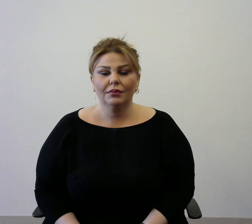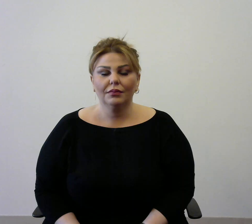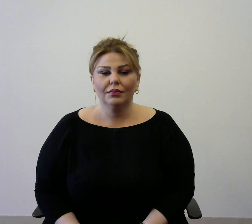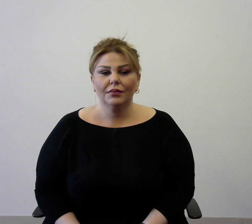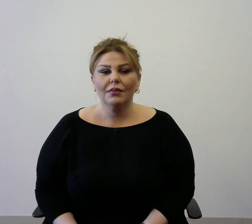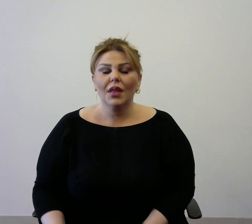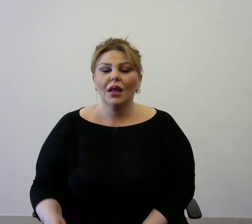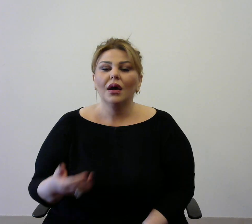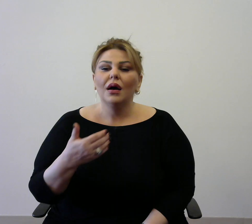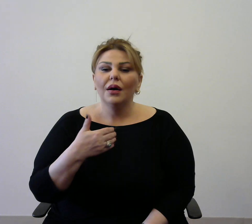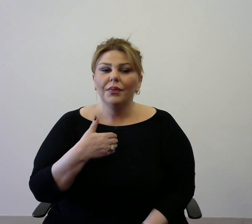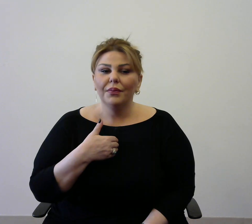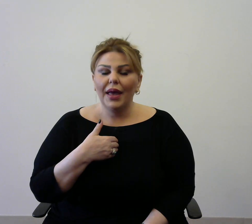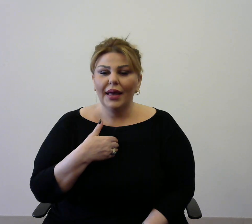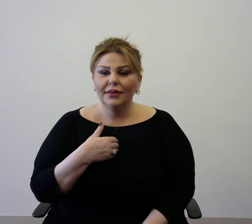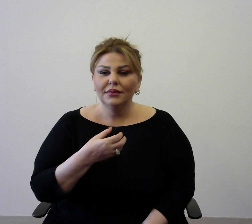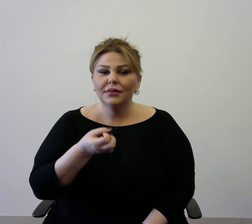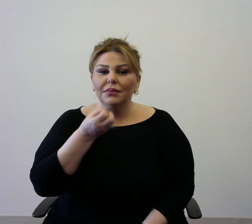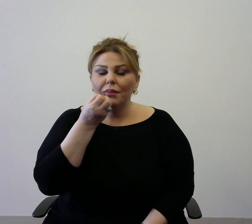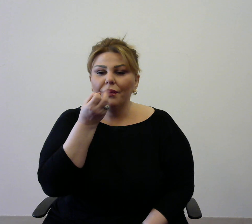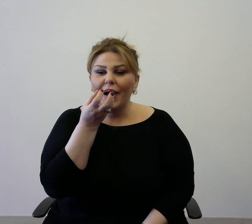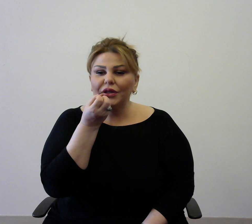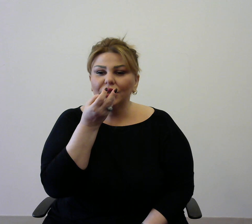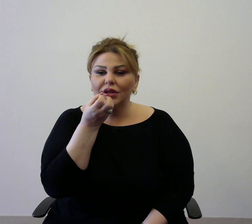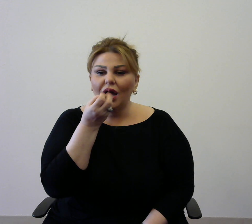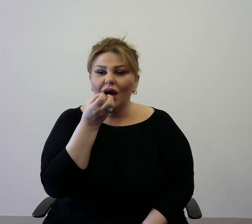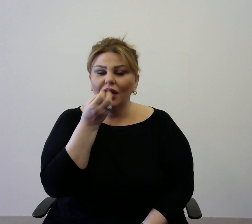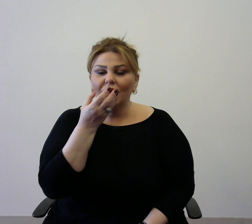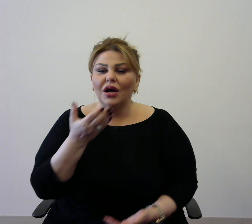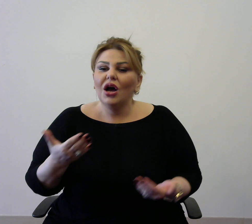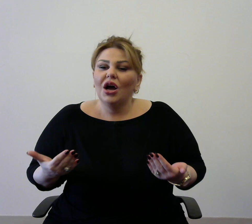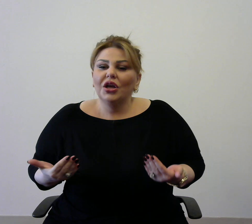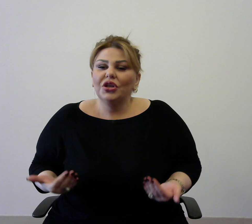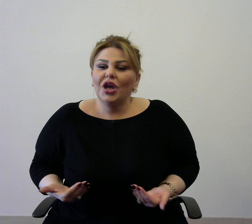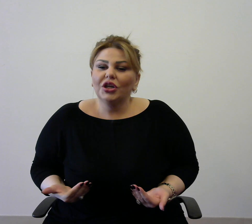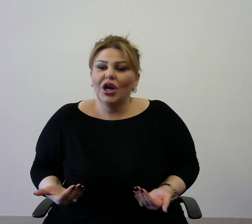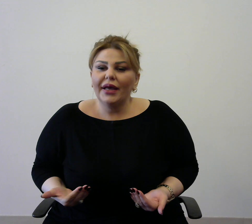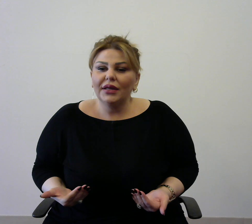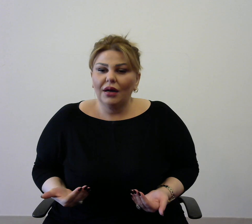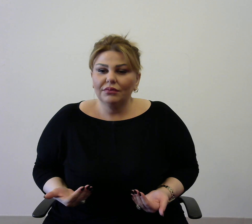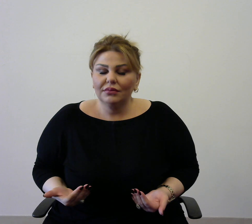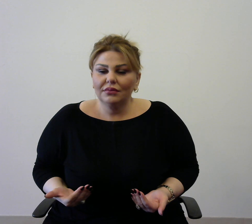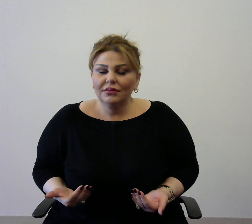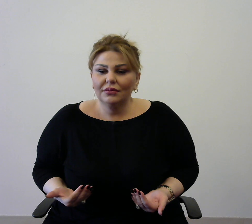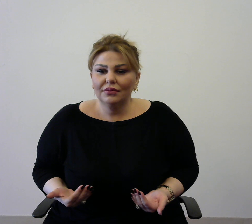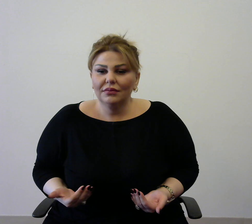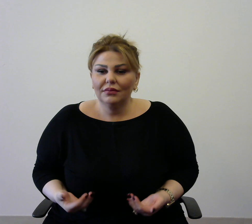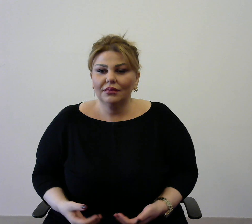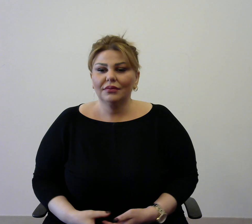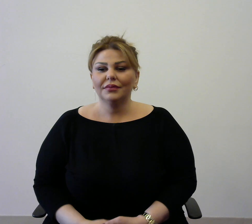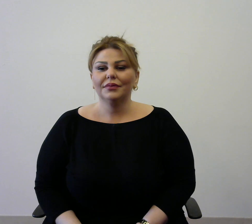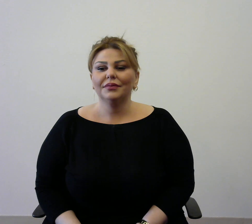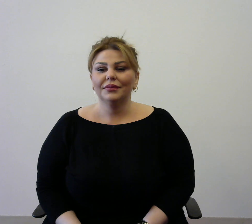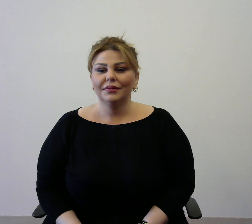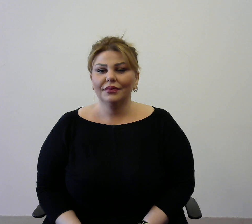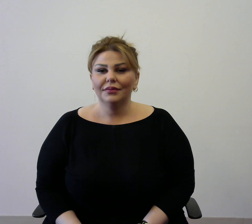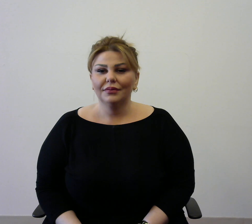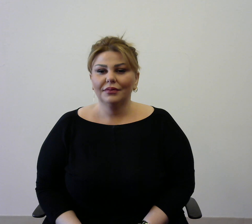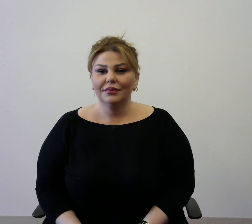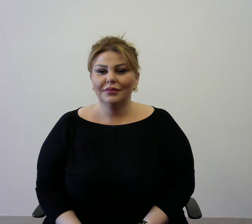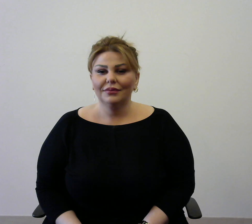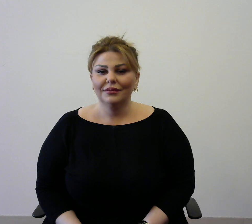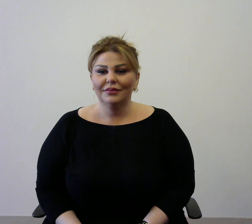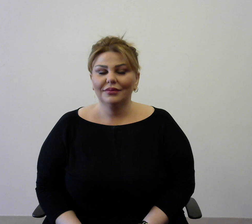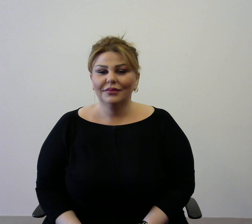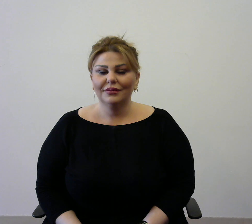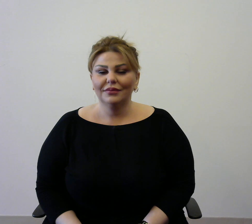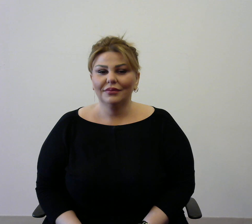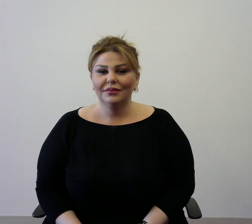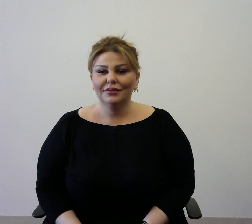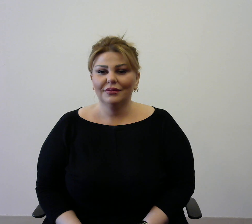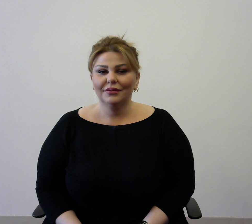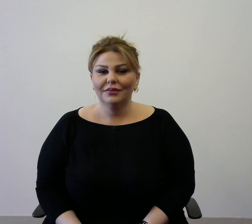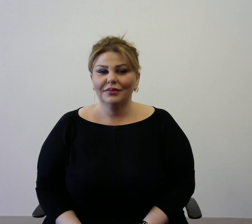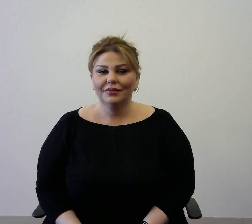Mən Bakıda yaşayıram